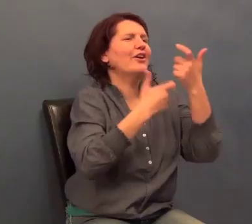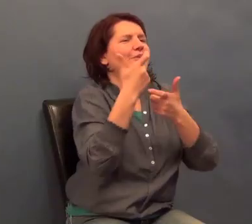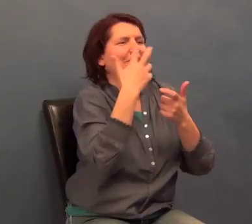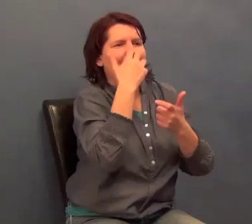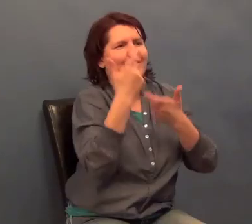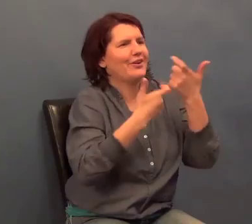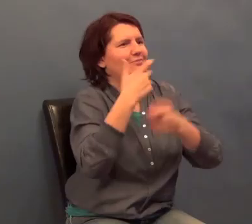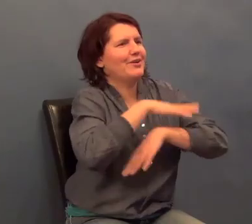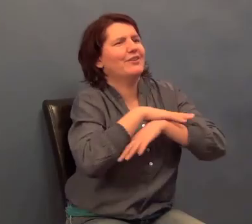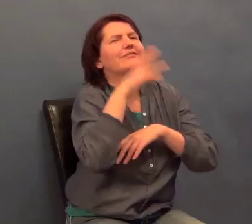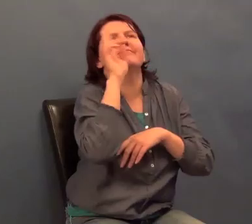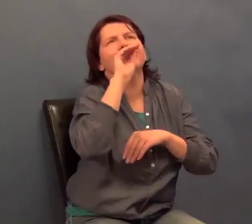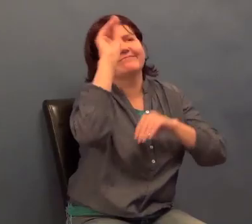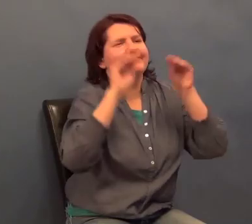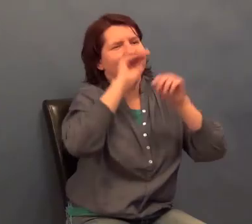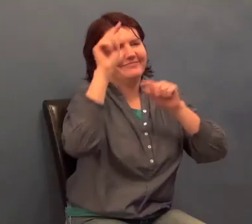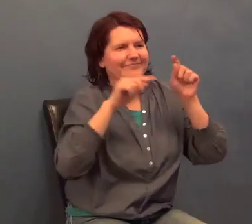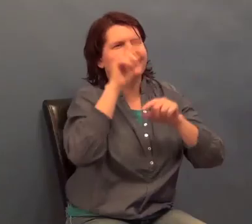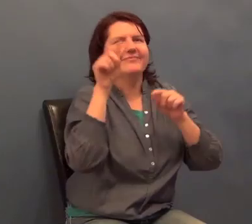Charlie Chaplin szykuje okno do zamontowania.